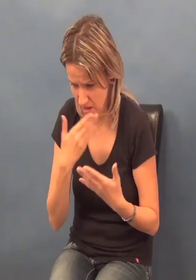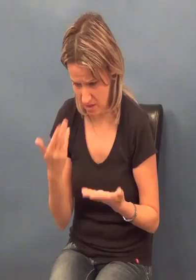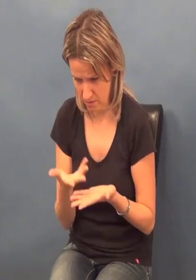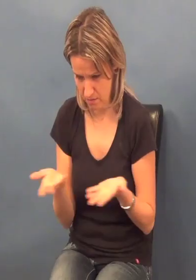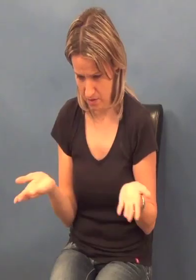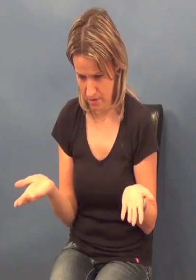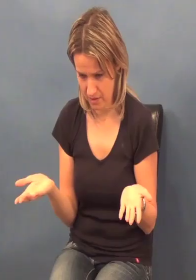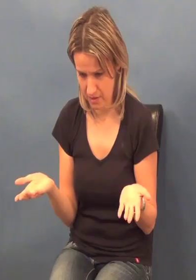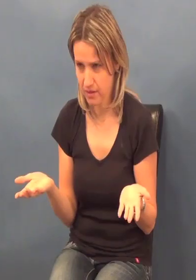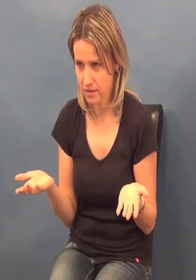Nie ma.